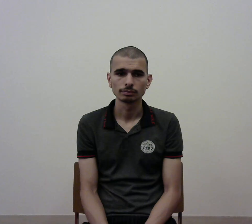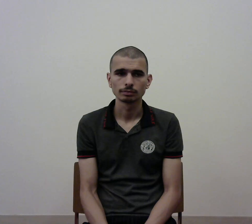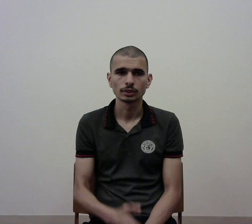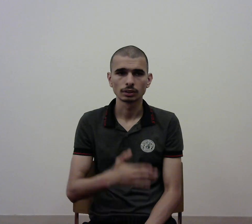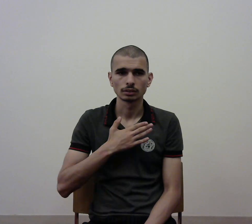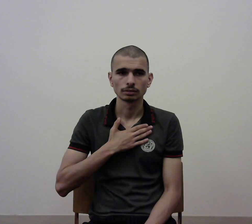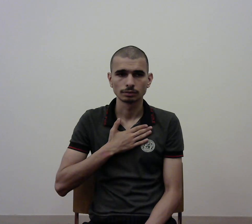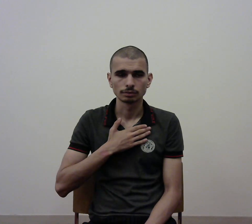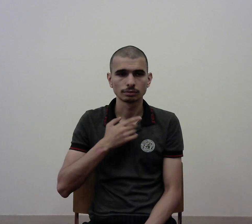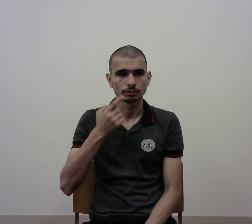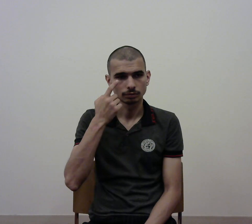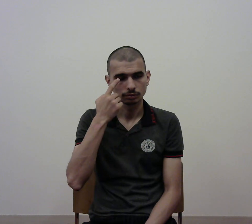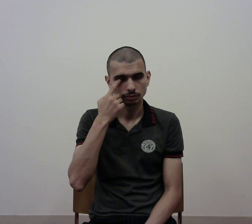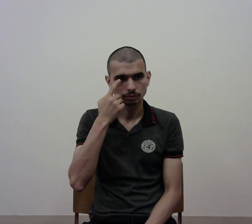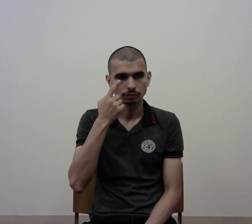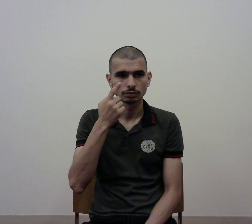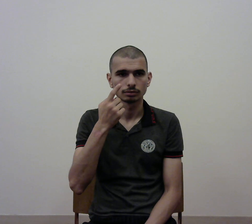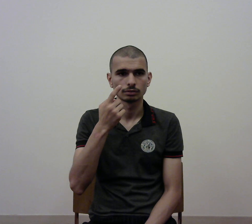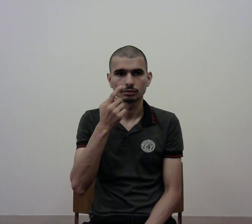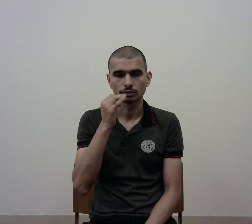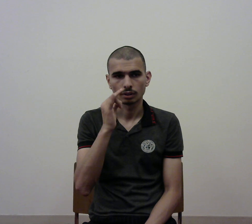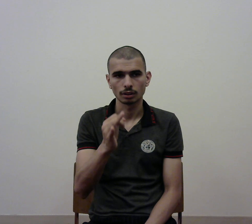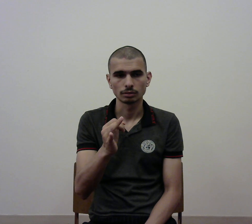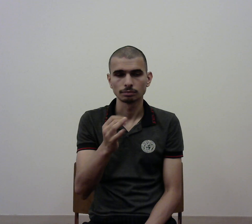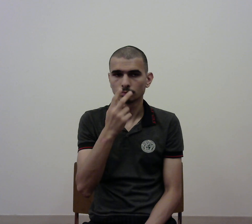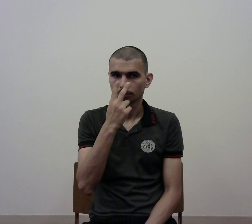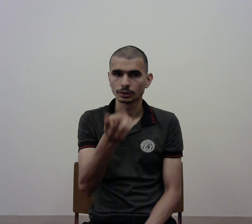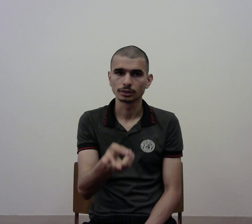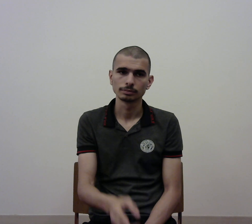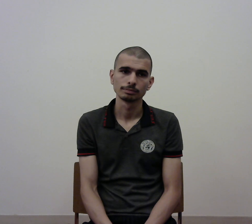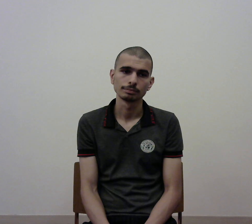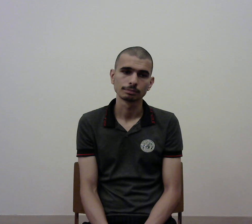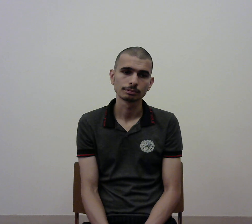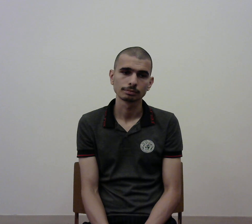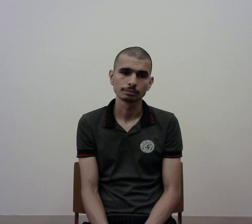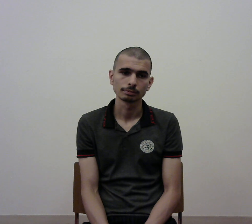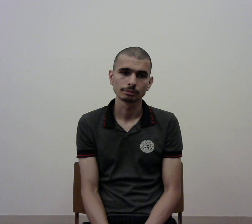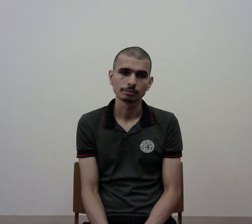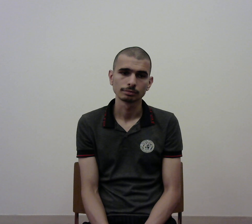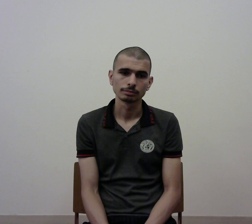Mənim gözüm pis görür